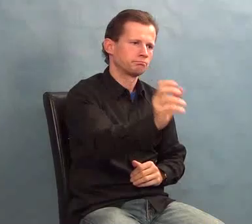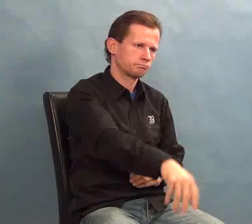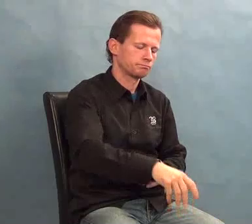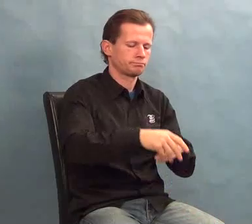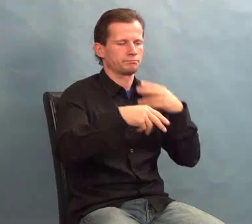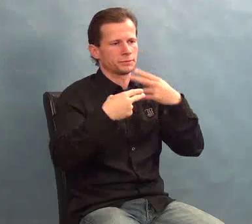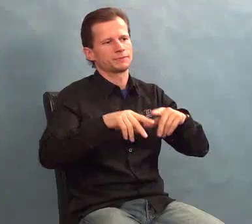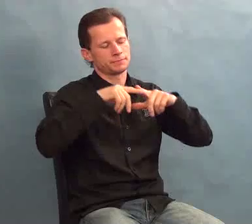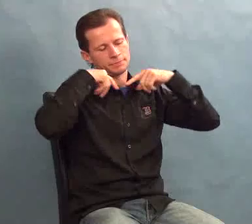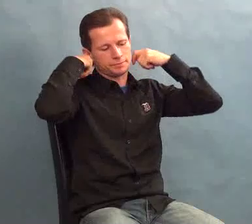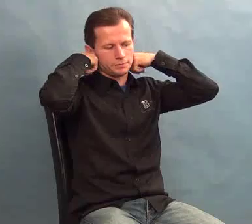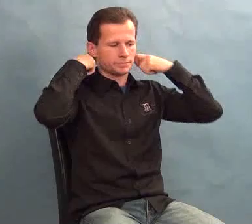Z powrotem zawiązał chustkę na szyi.